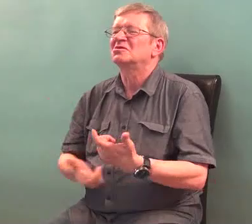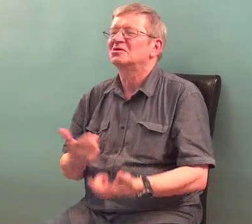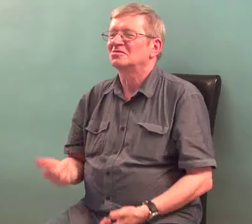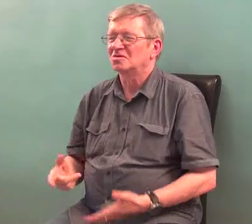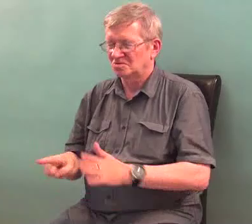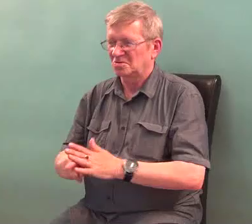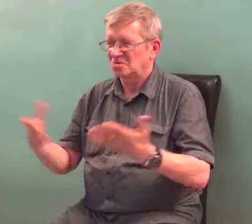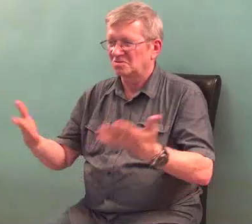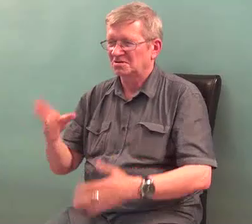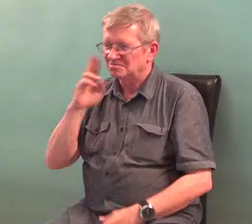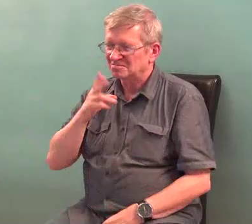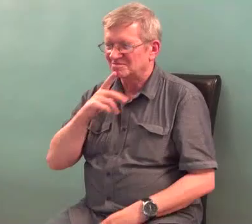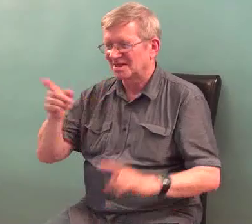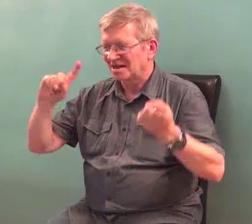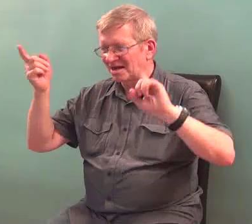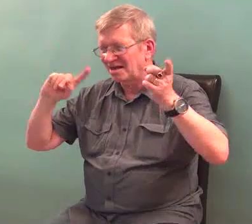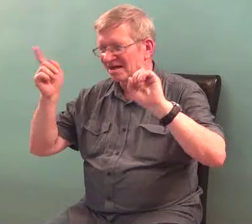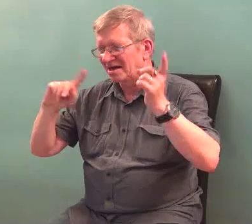Do klubu dla Głuchych i tam migać?